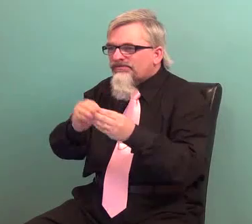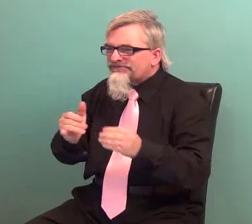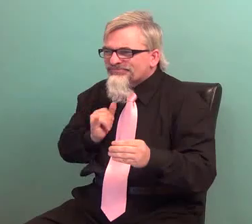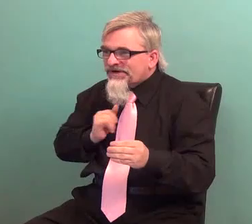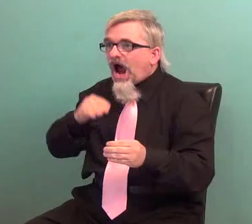To niekomfortowe.